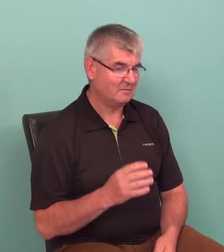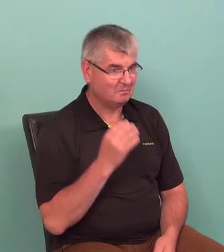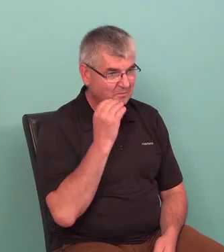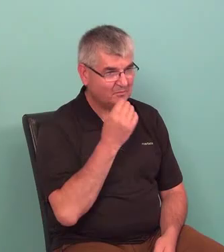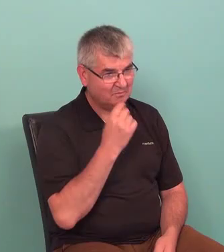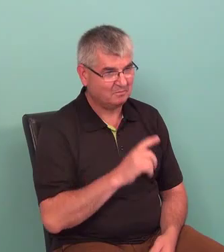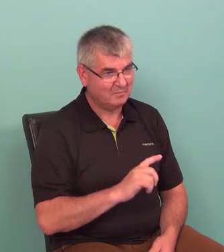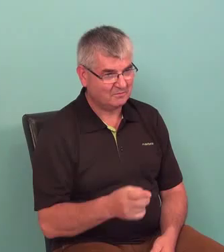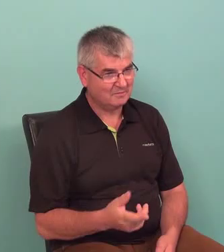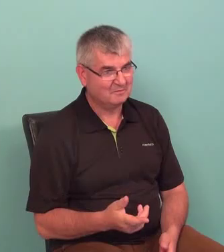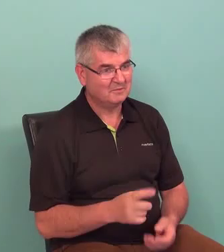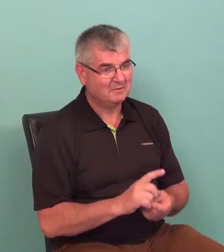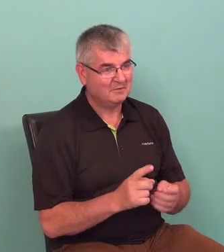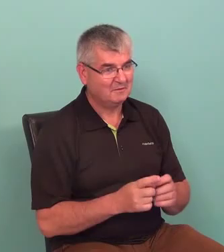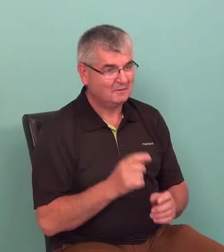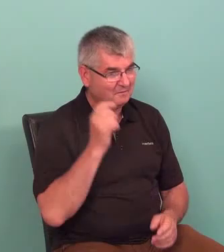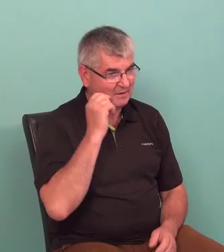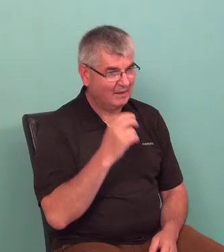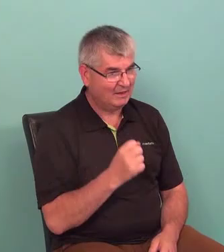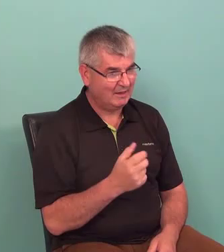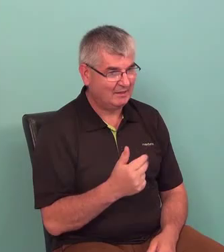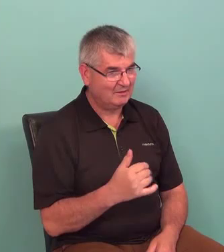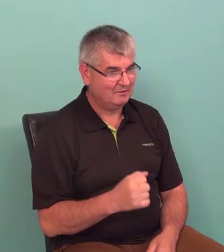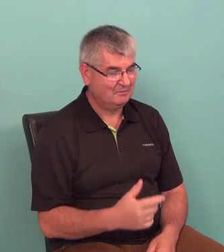Po południu spotykam się z dziewczyną, Anią.